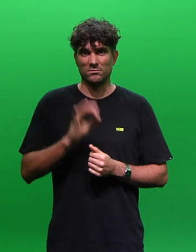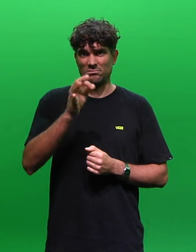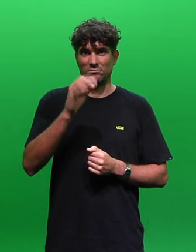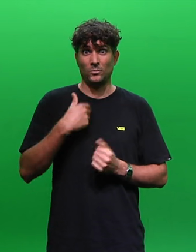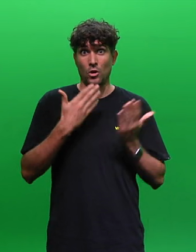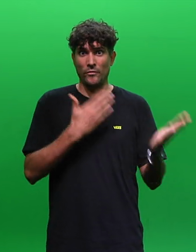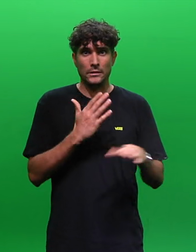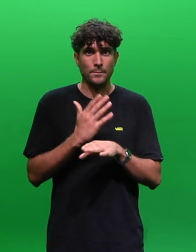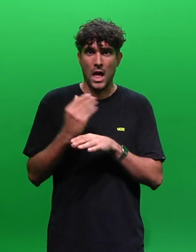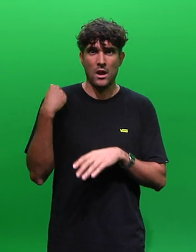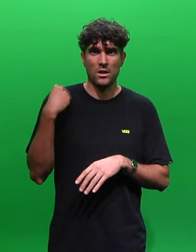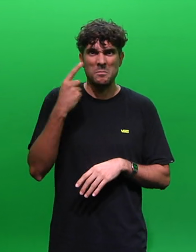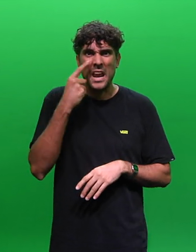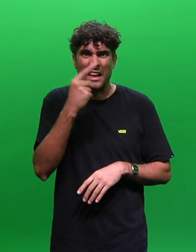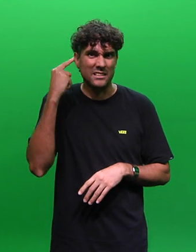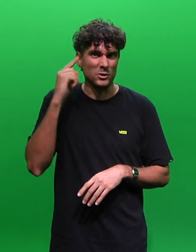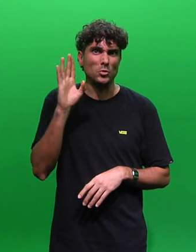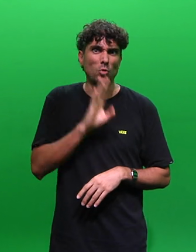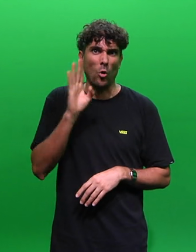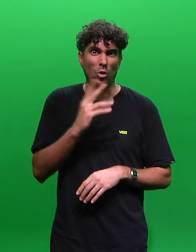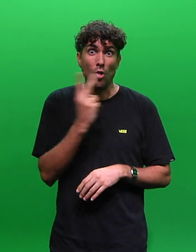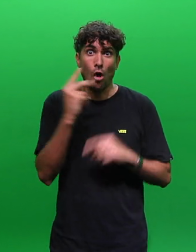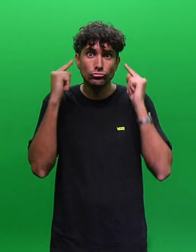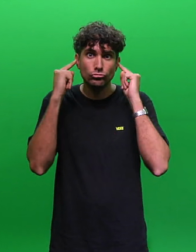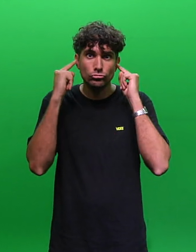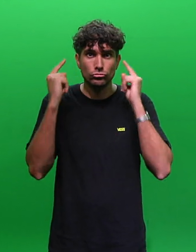Sí, la meva nòvia sempre em diu que tinc les dues orelles brutes per dins.